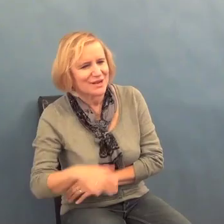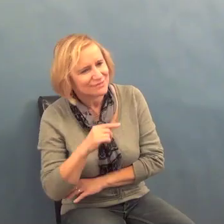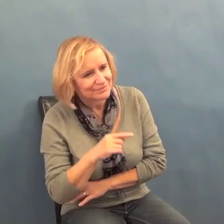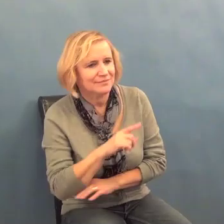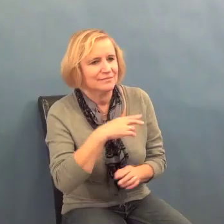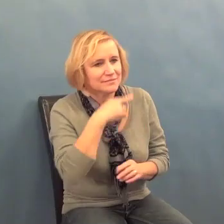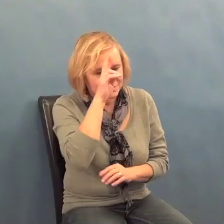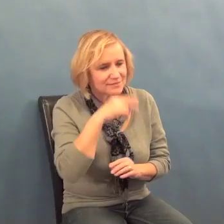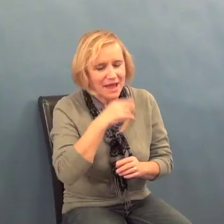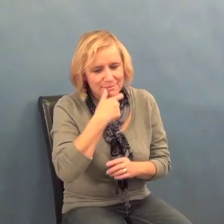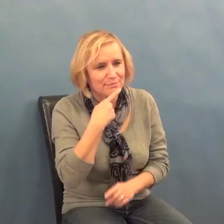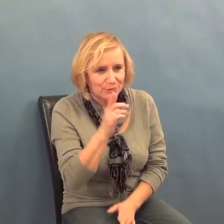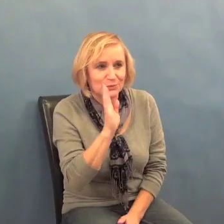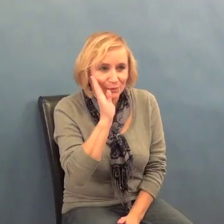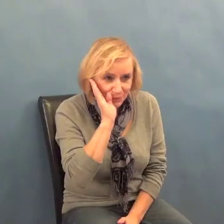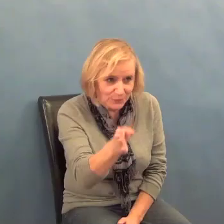Tata mówi, że trzeba iść prosto a potem w prawo.